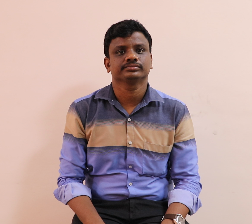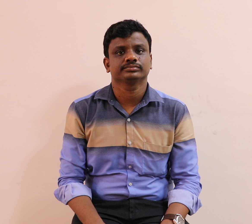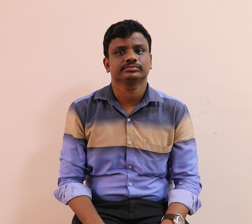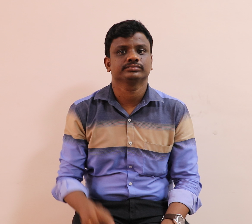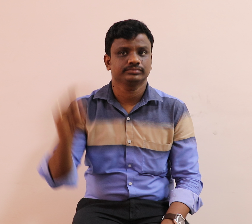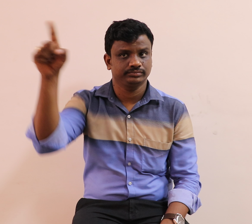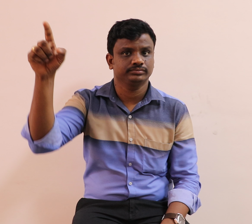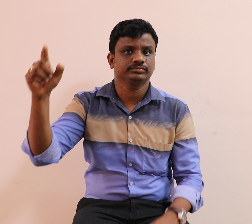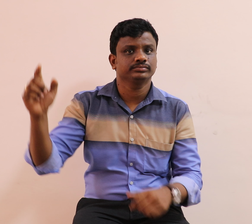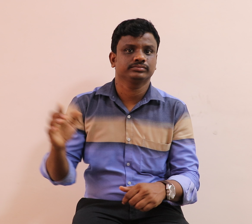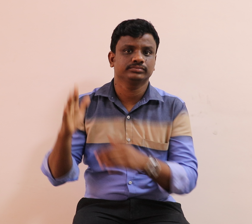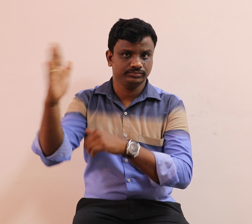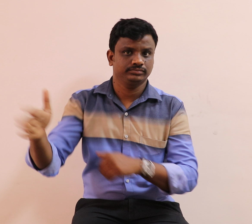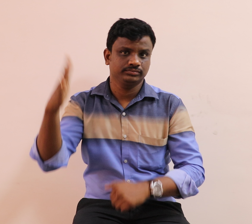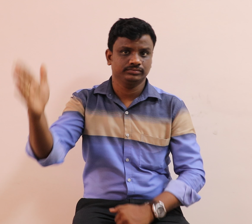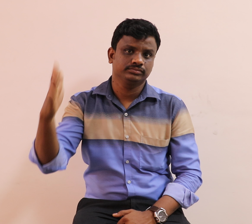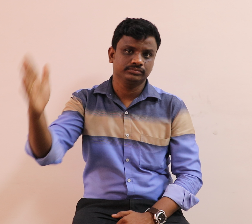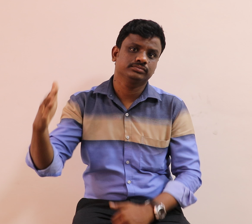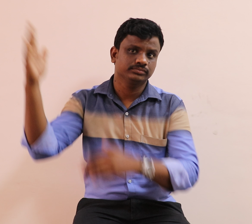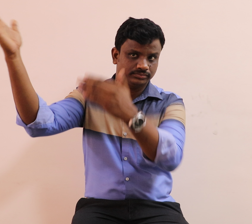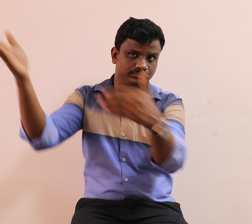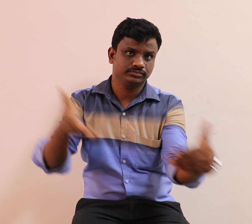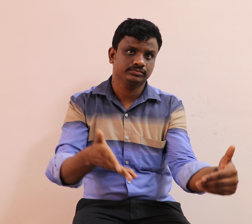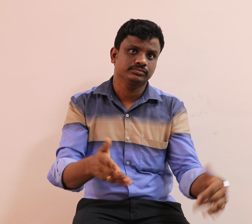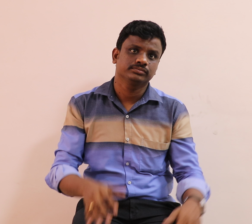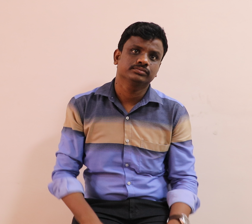he came by train